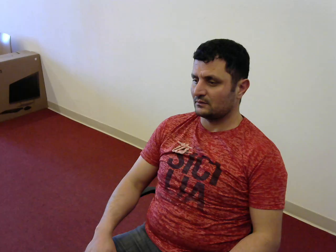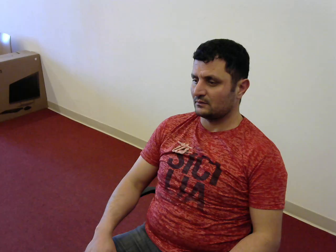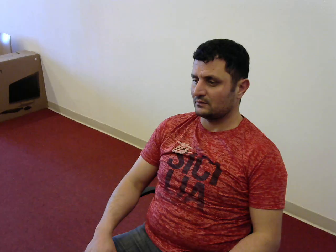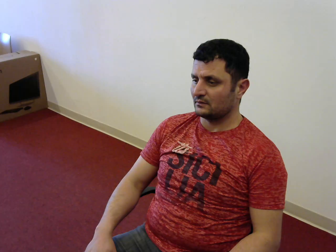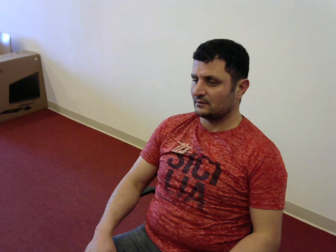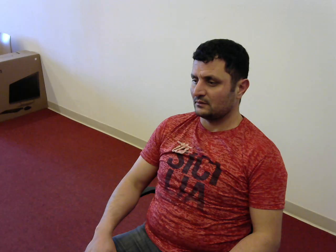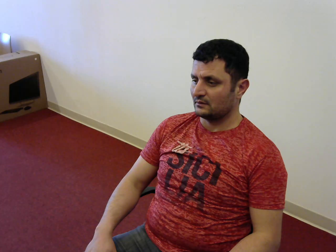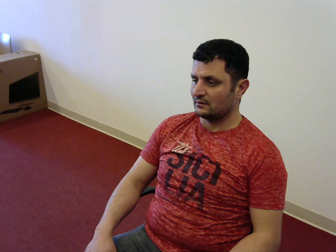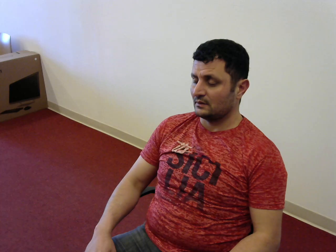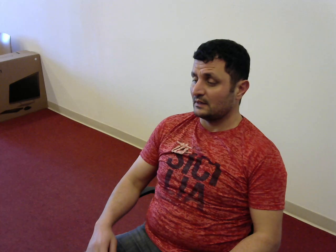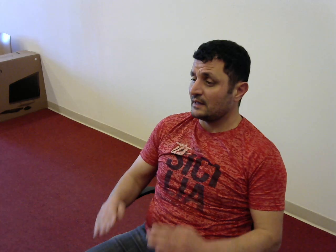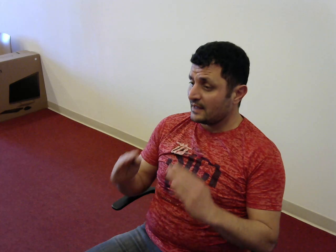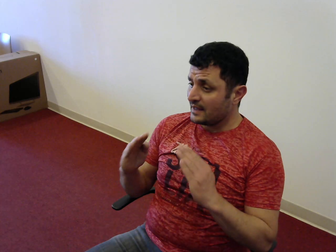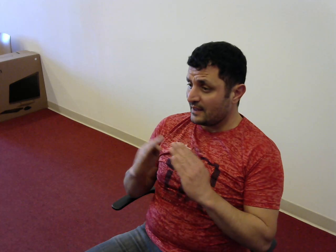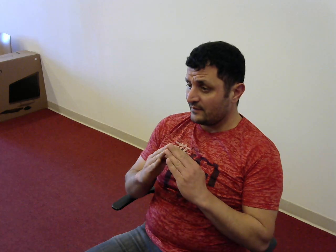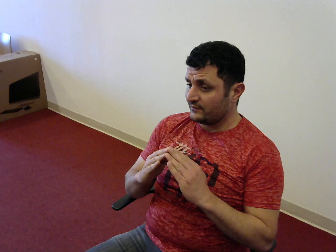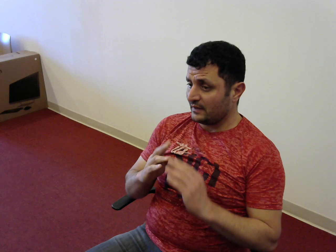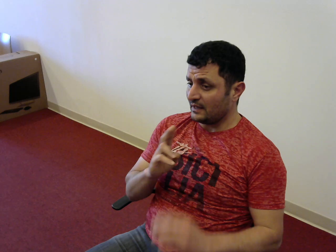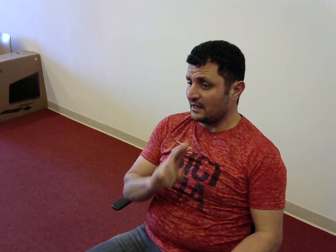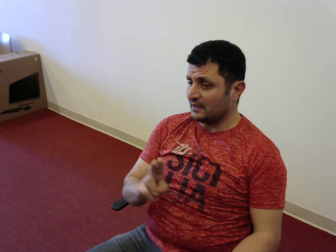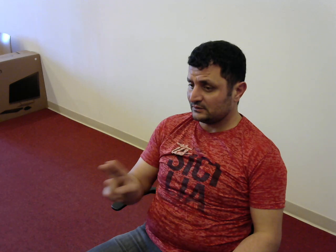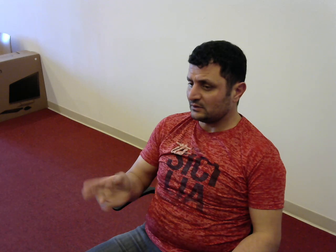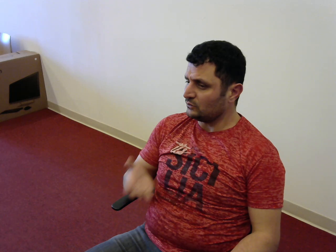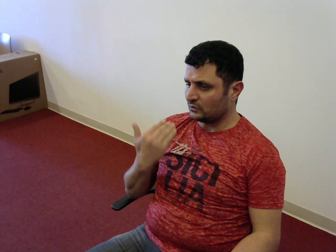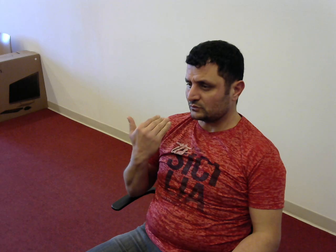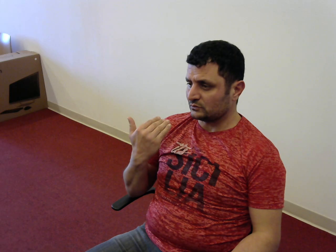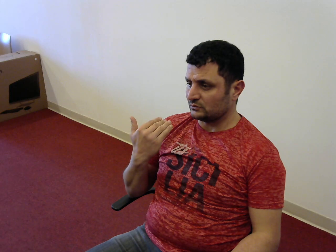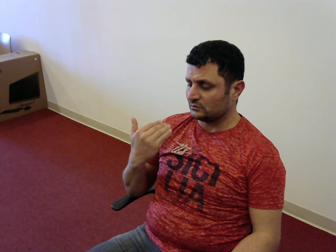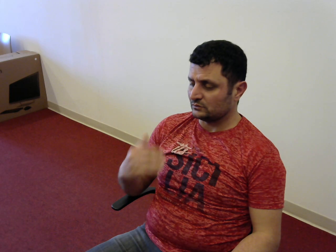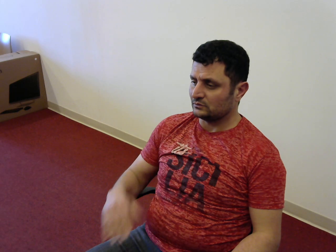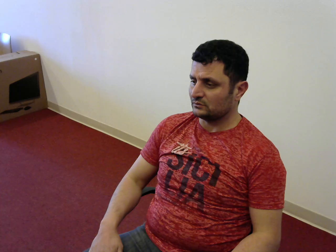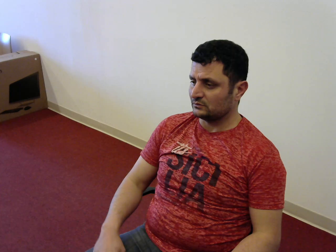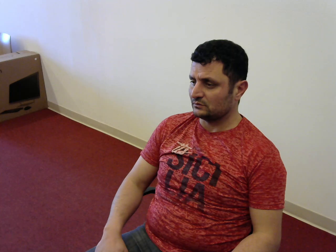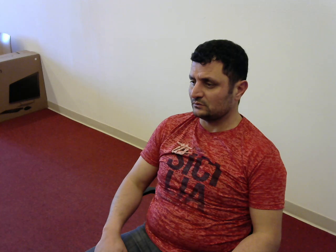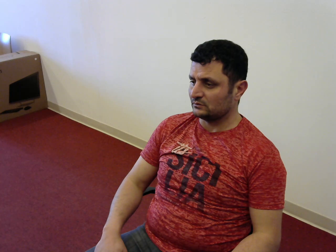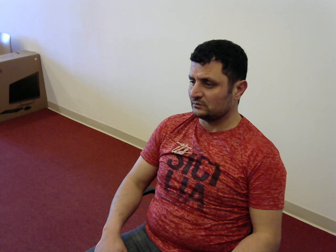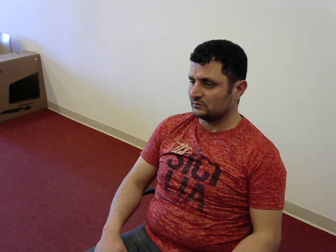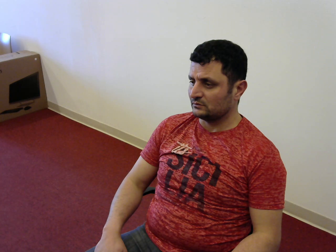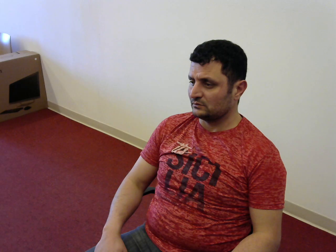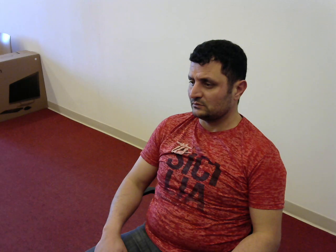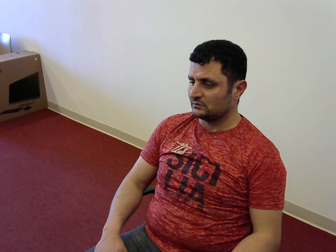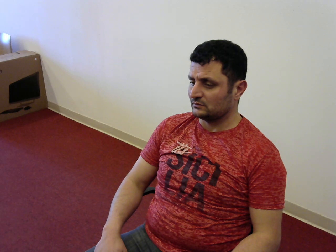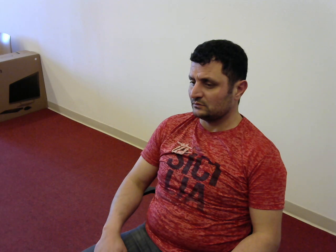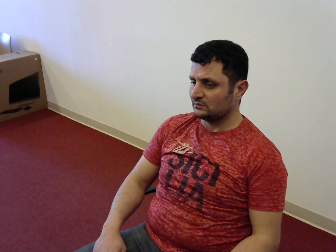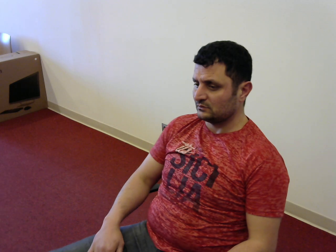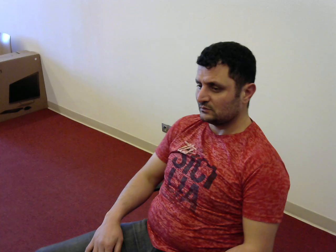Evdə heç kəs yoxdur